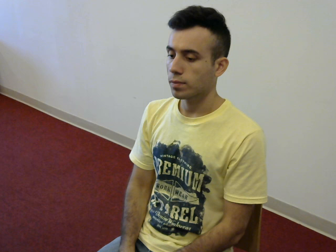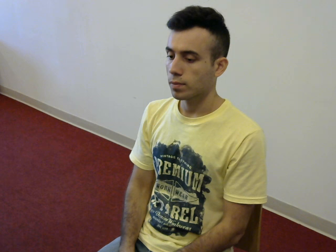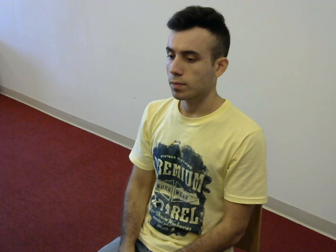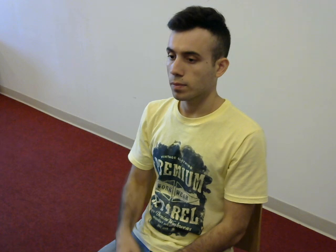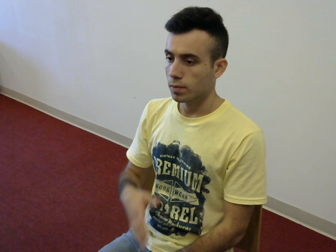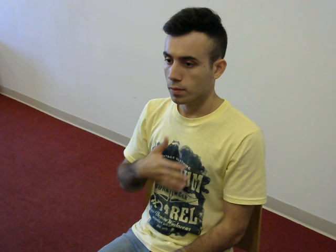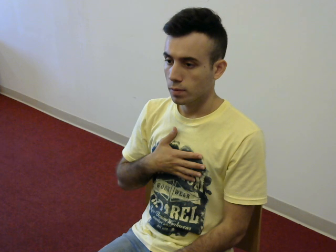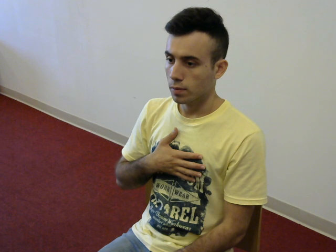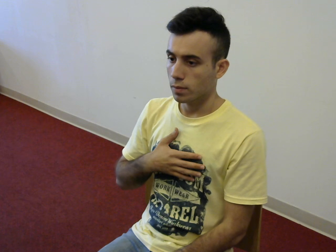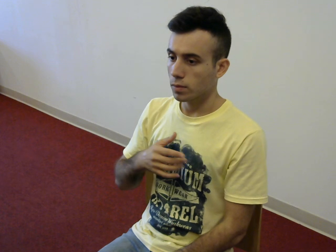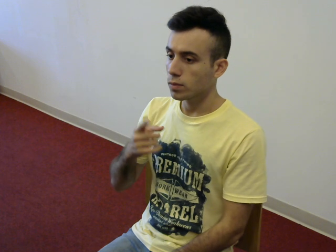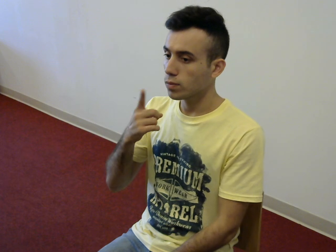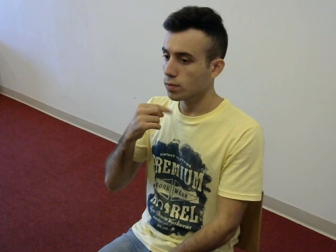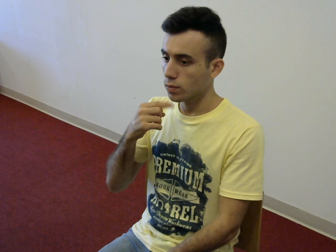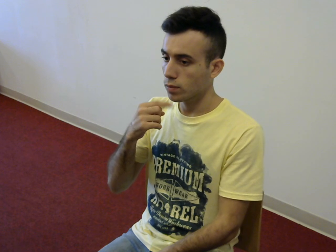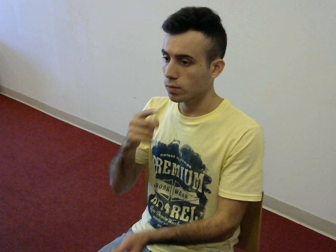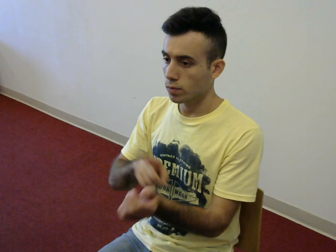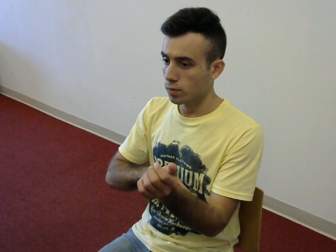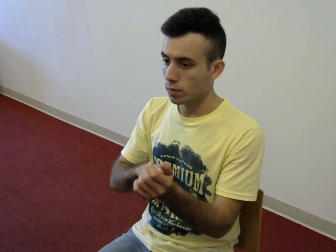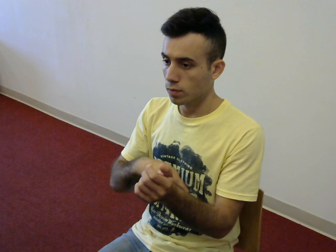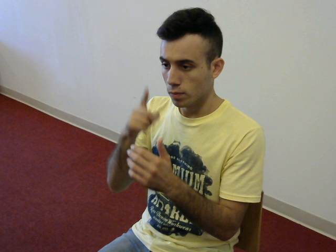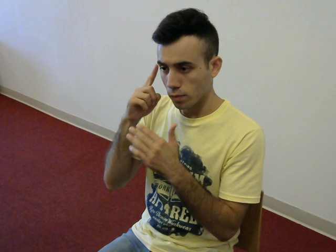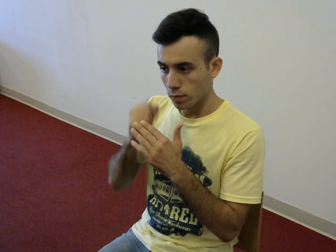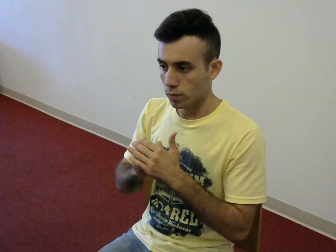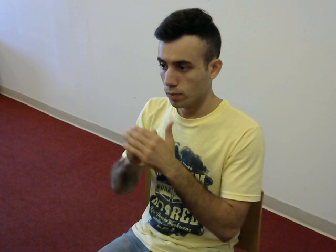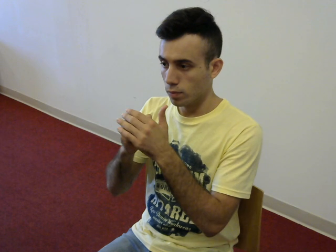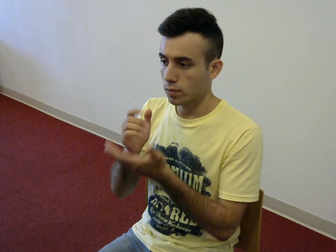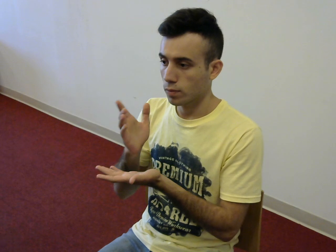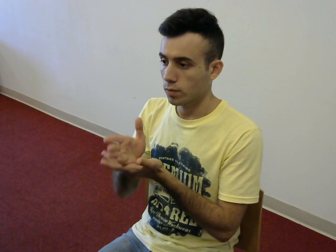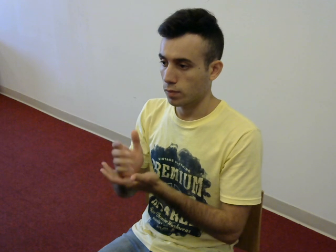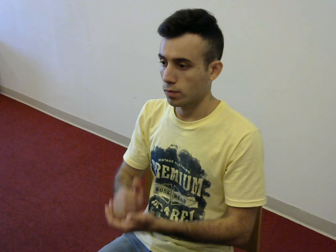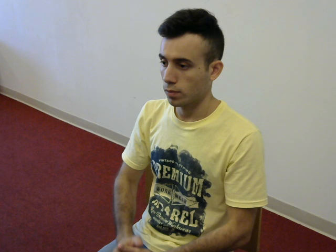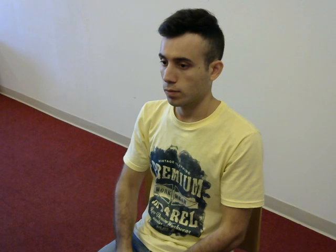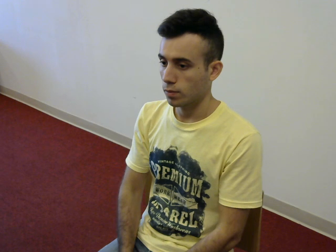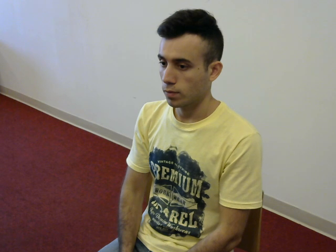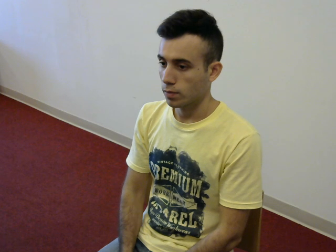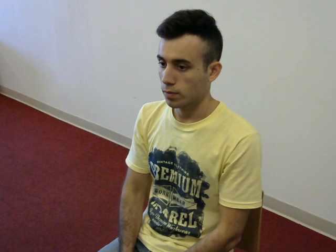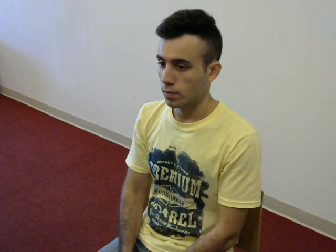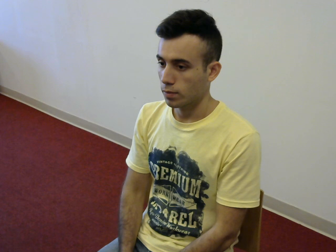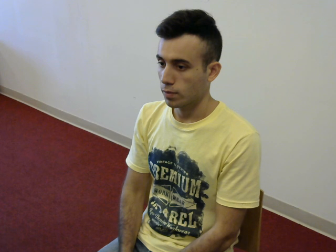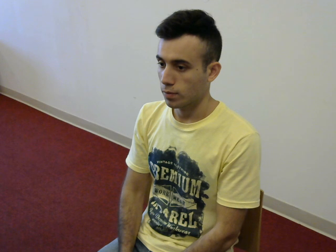Mənim qan təzyiqim var